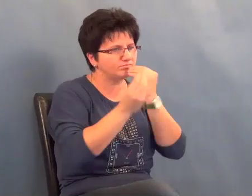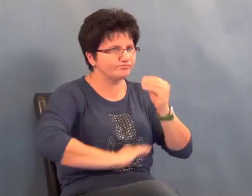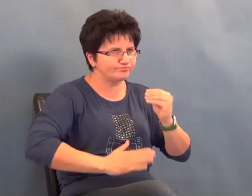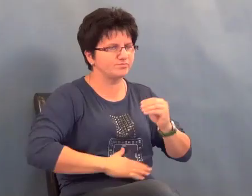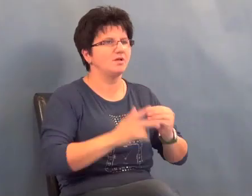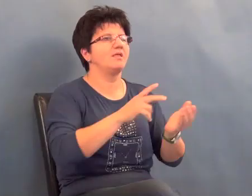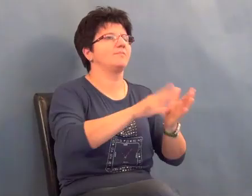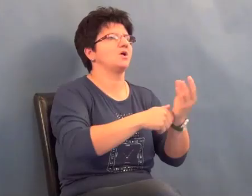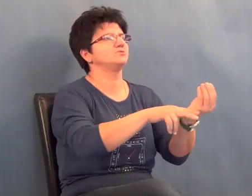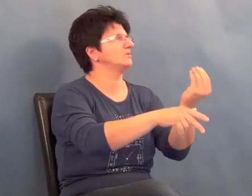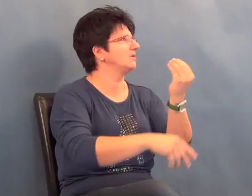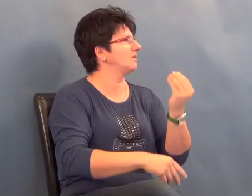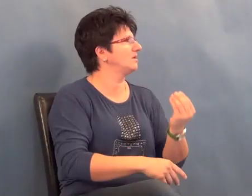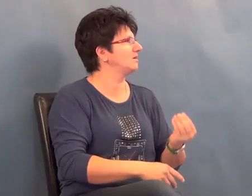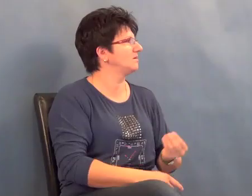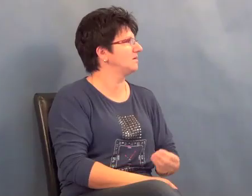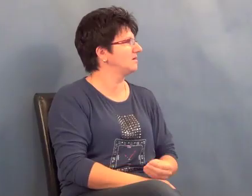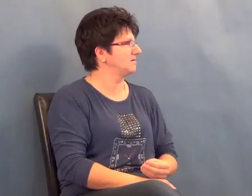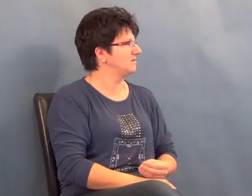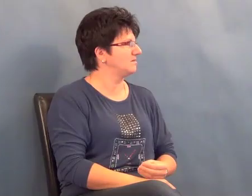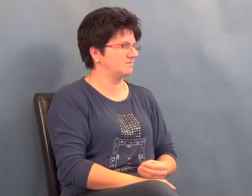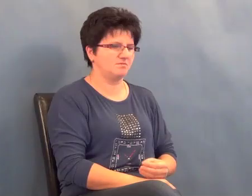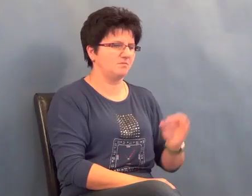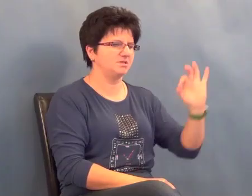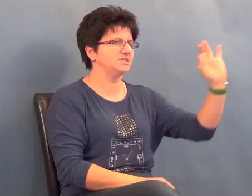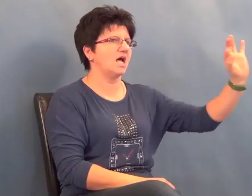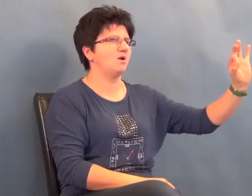Usiąść i się najeść, a po mieście...